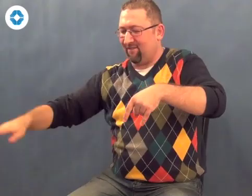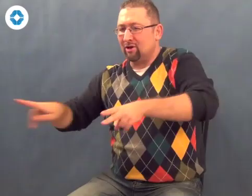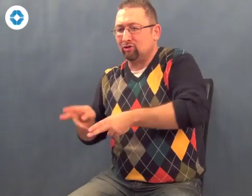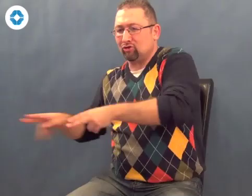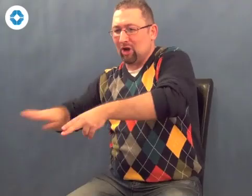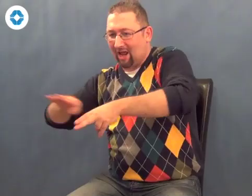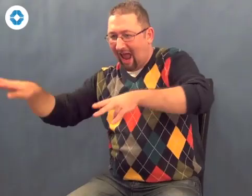Dołem płynie rzeka.